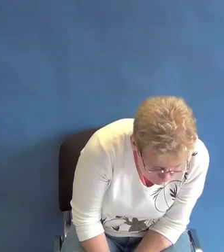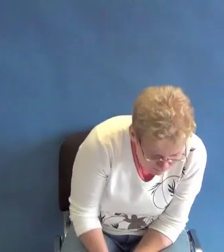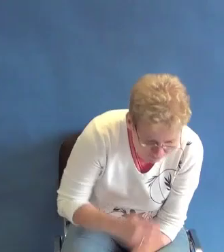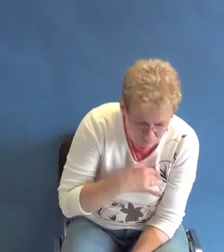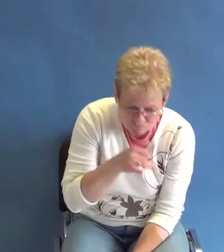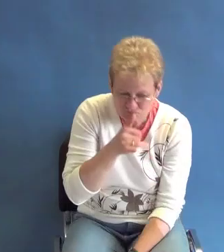Nie mogę.